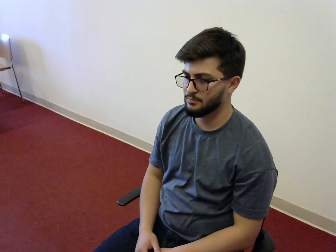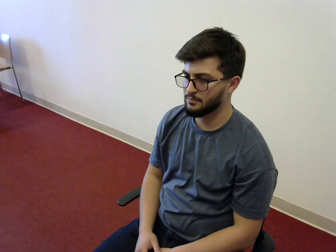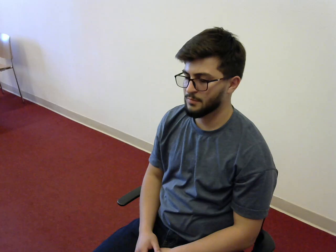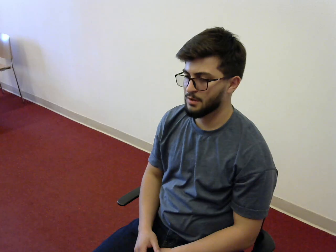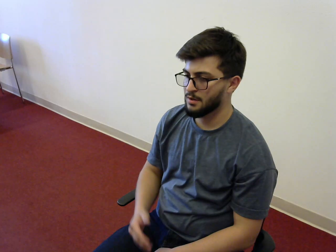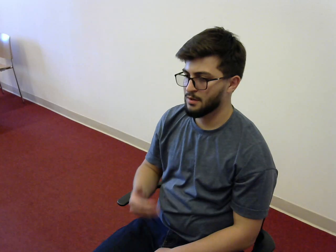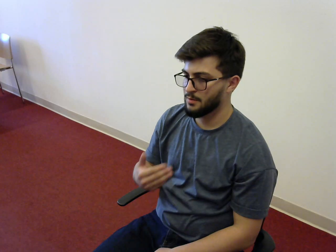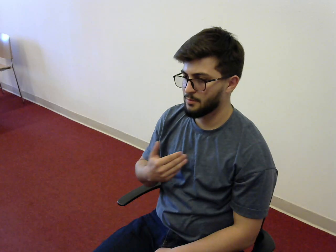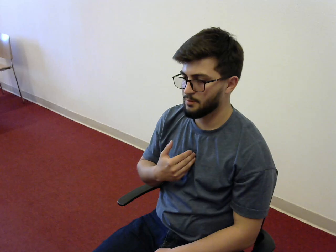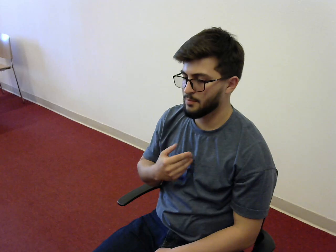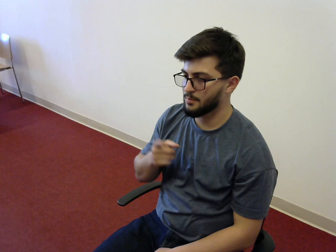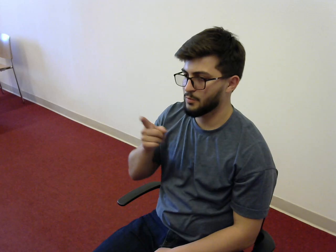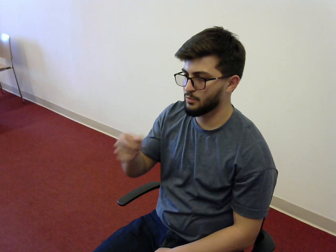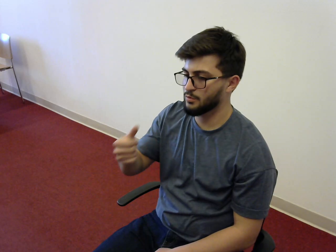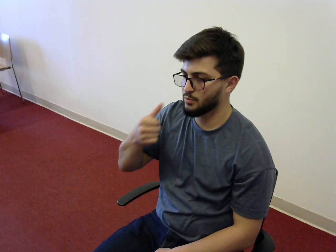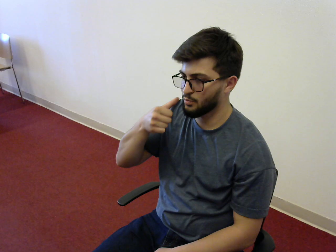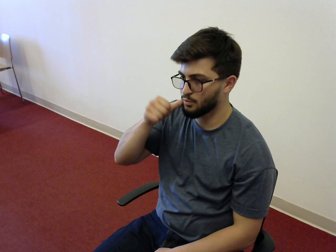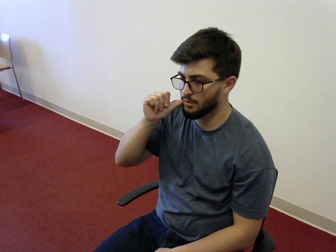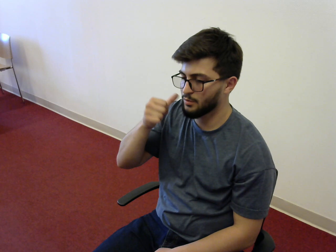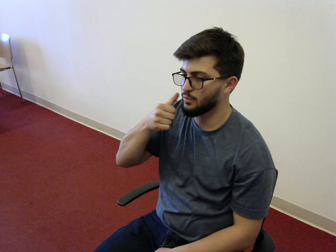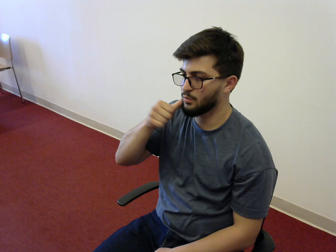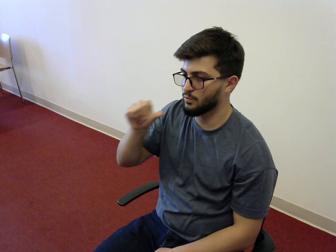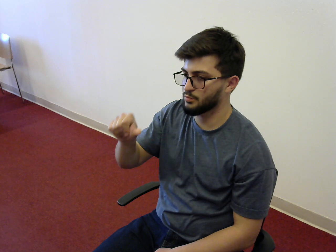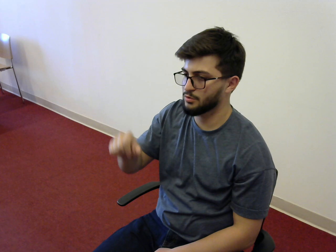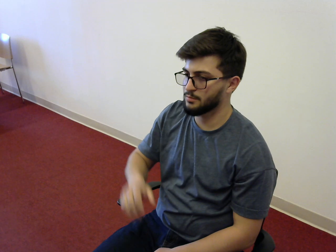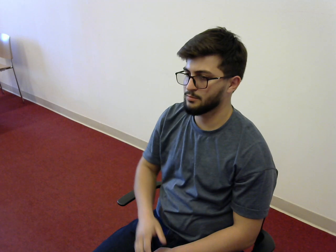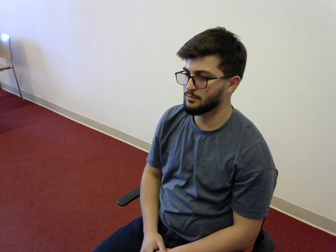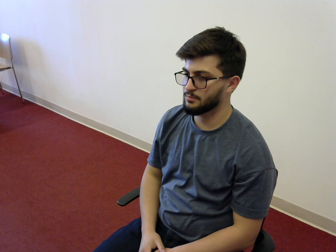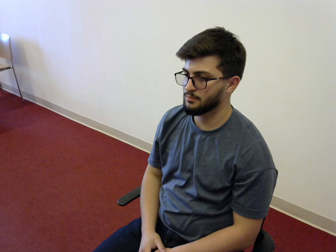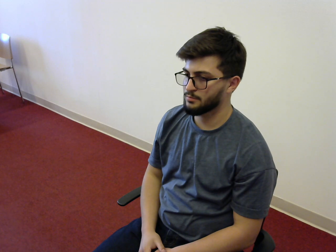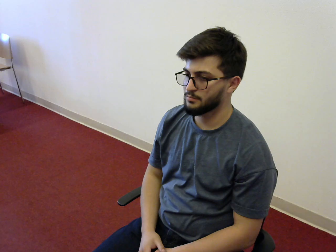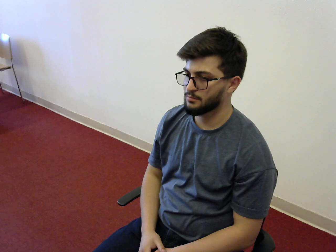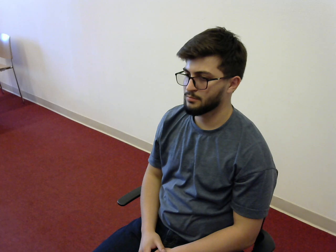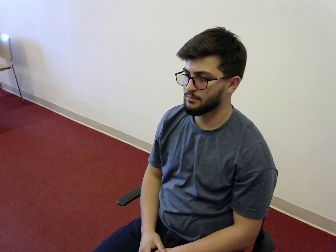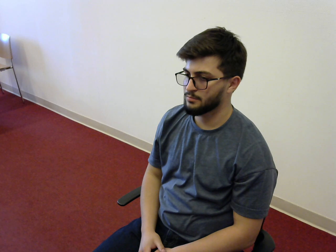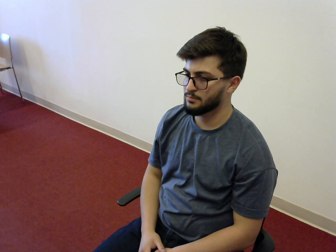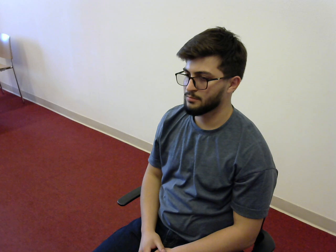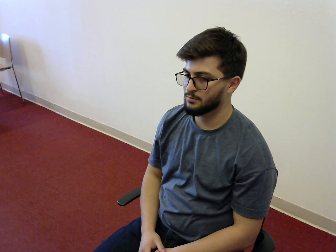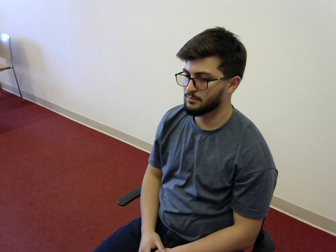Mən orda dünən olmuşam